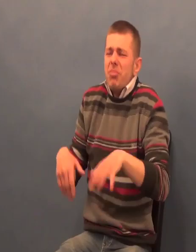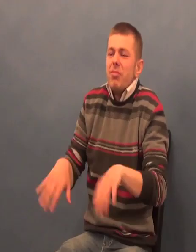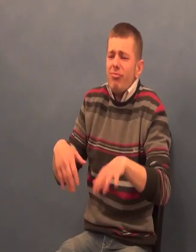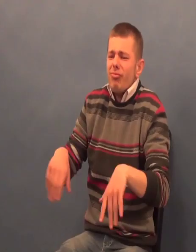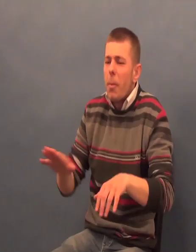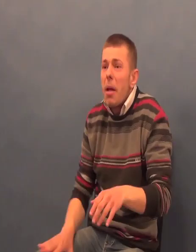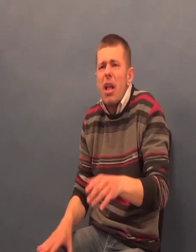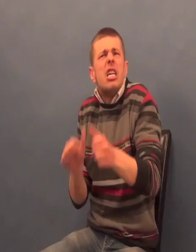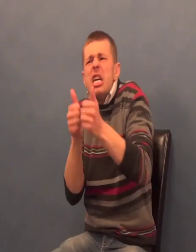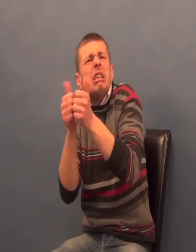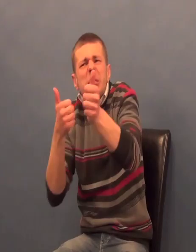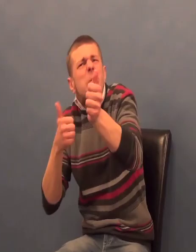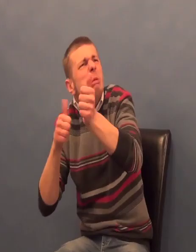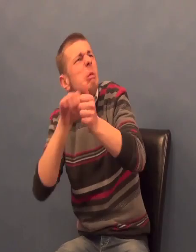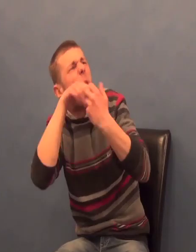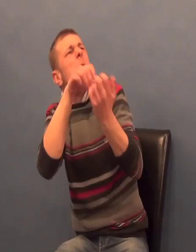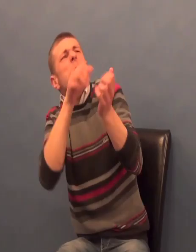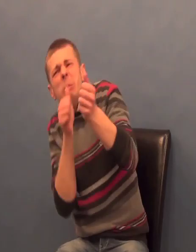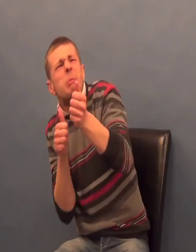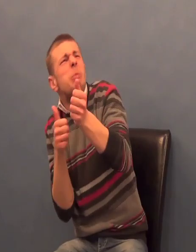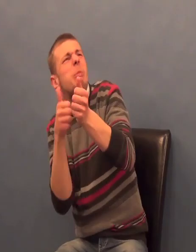Pies szczeka i biegnie obok jelenia.